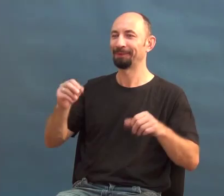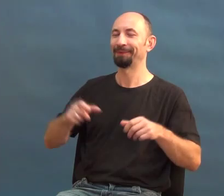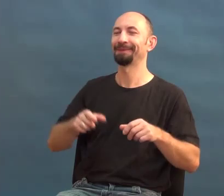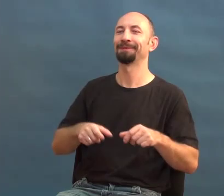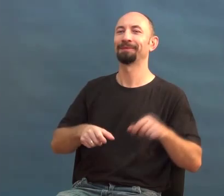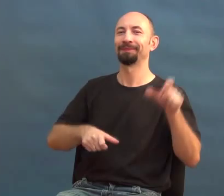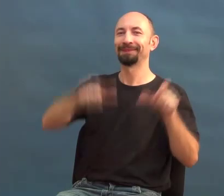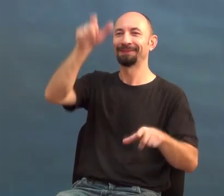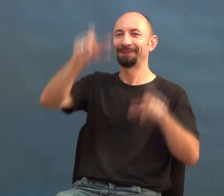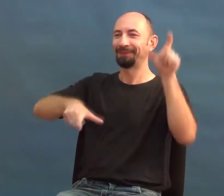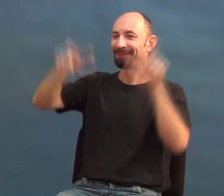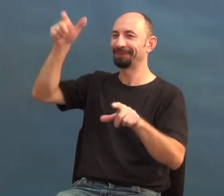Stoją wieżowce.